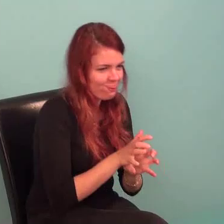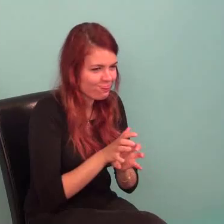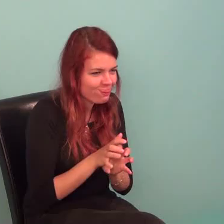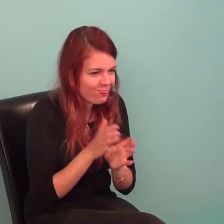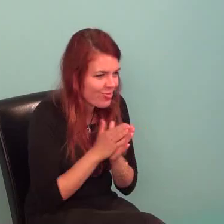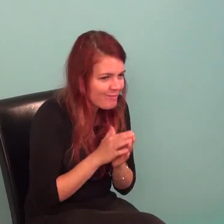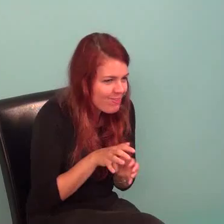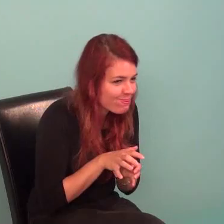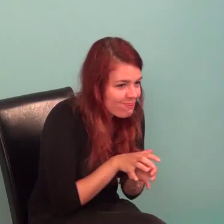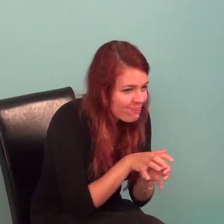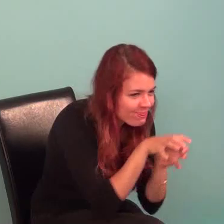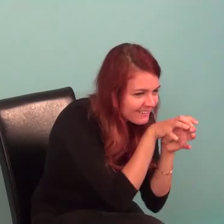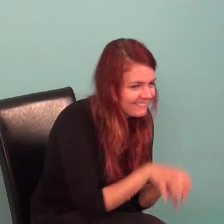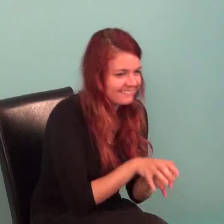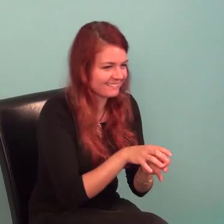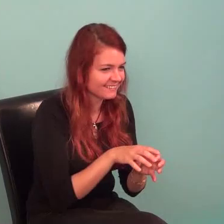Cieszy się niosąc żabę w słoiku.